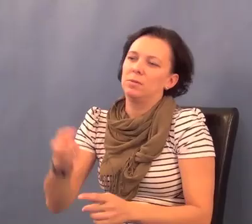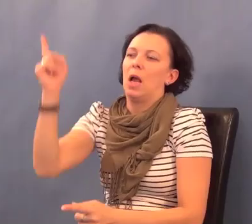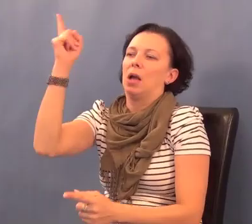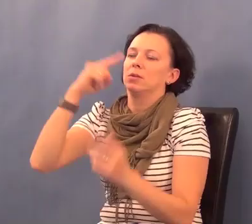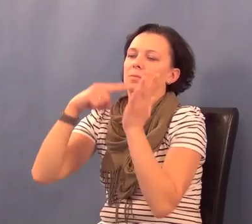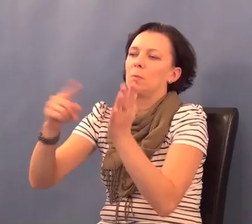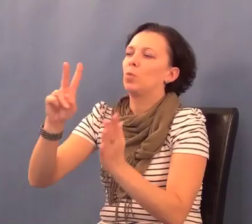A to jest zakaz.